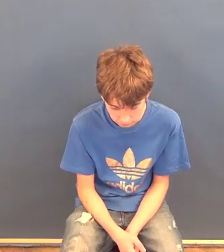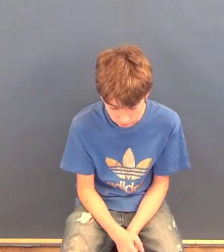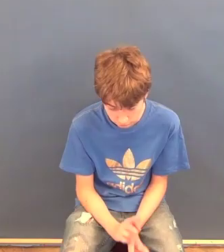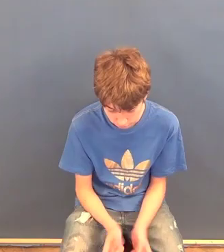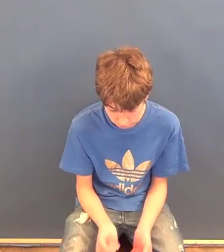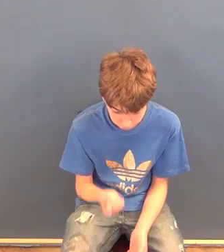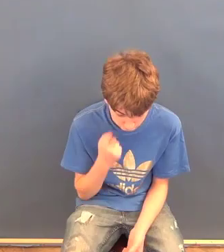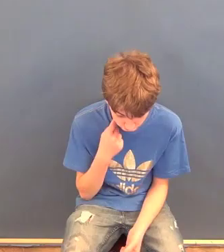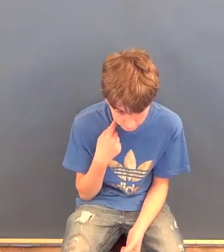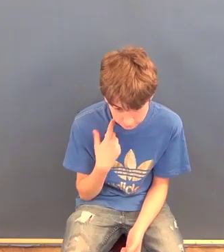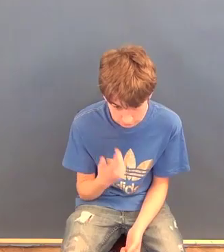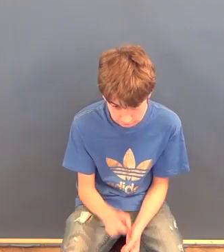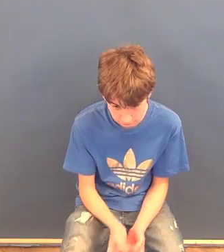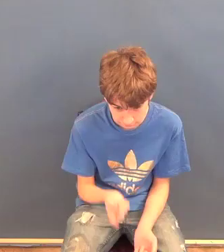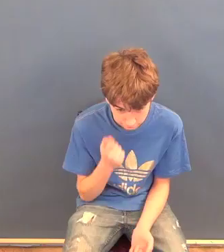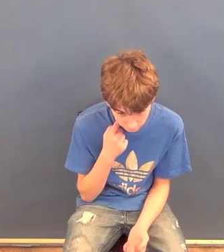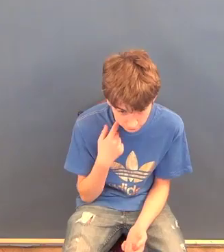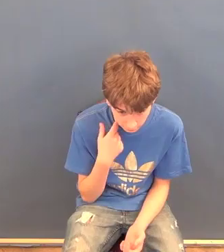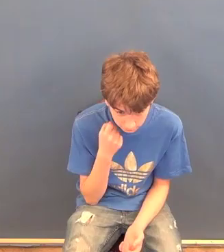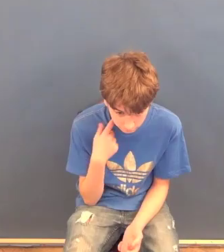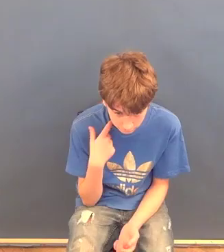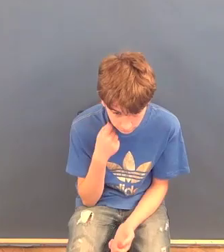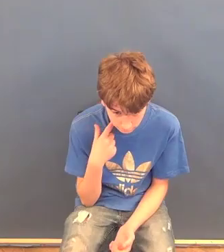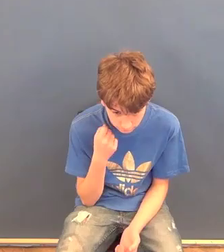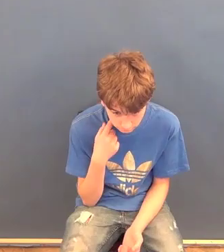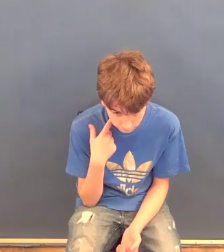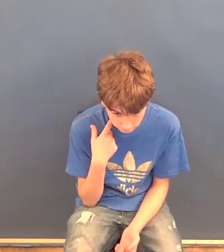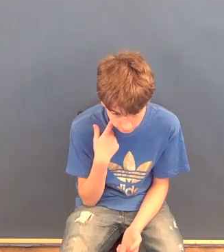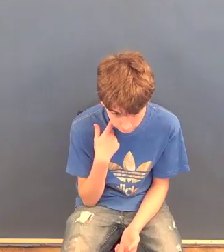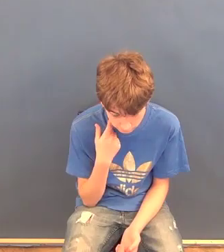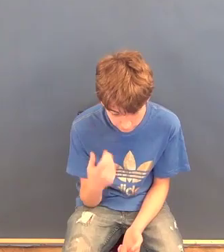Nie wolno pić alkoholu.